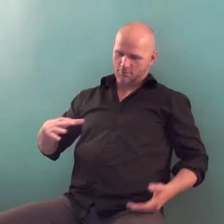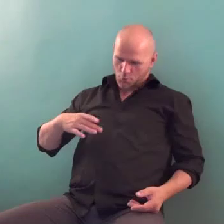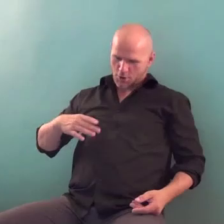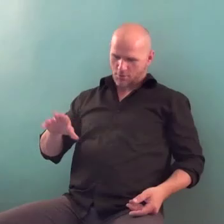Wolne.